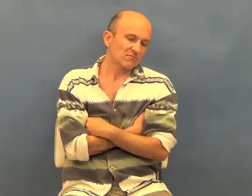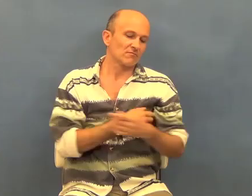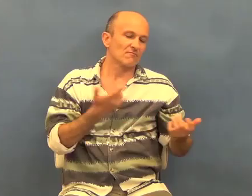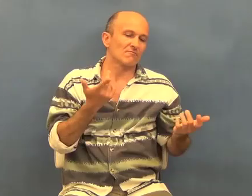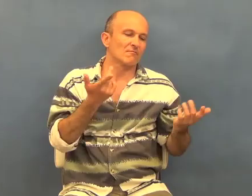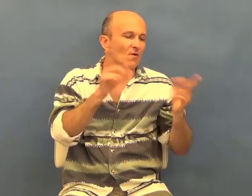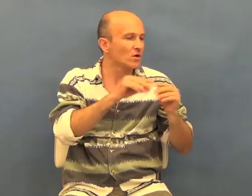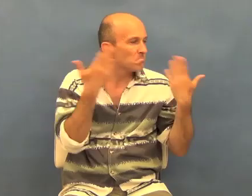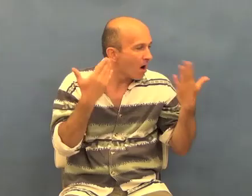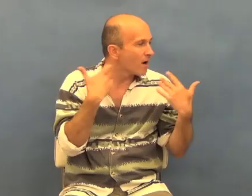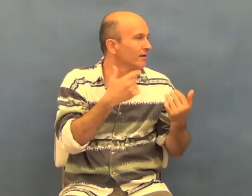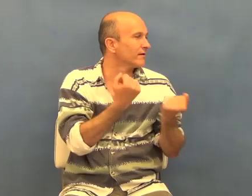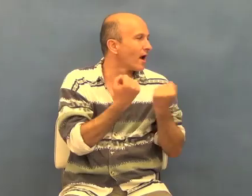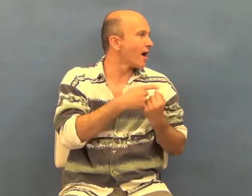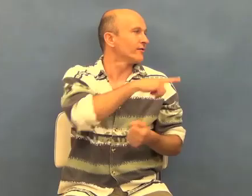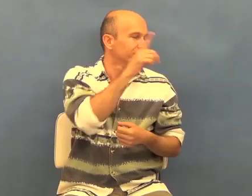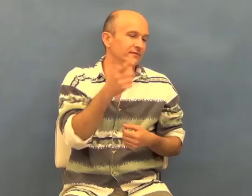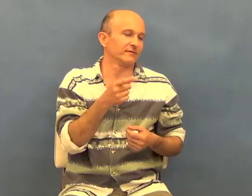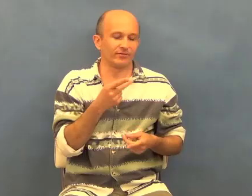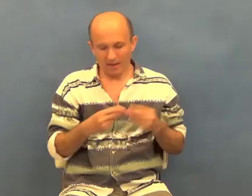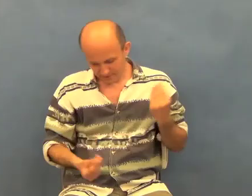Razem na spacer po Krakowie, dobra zabawa.